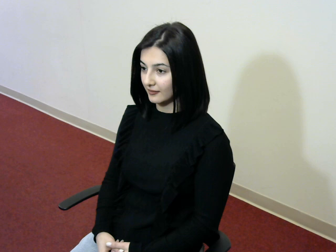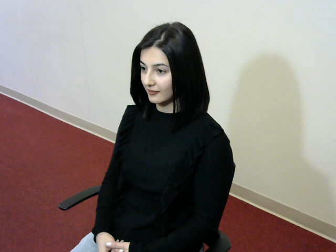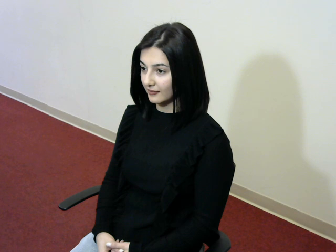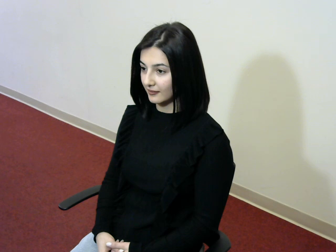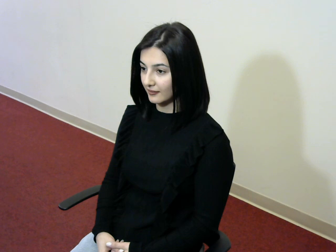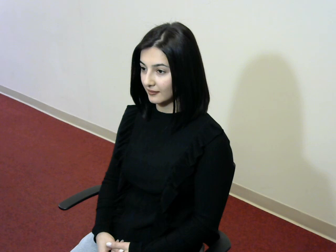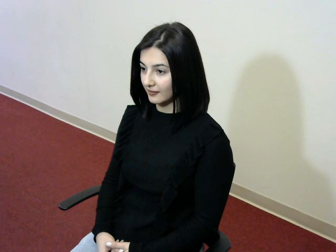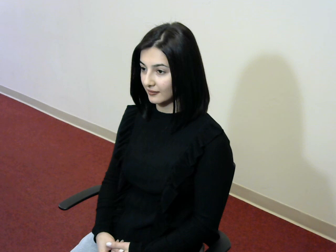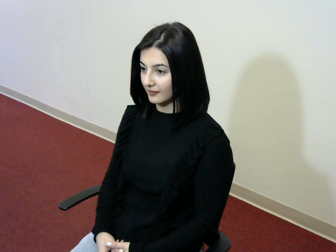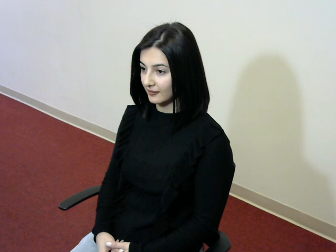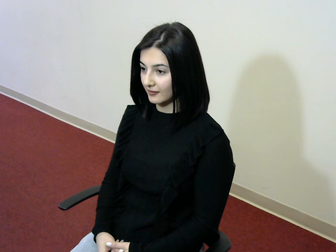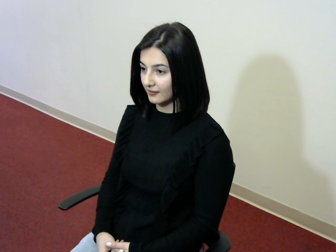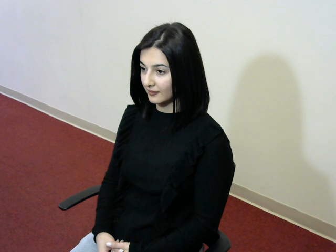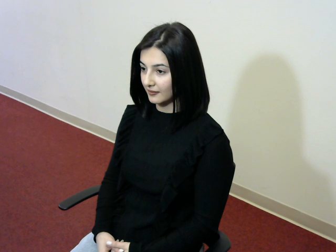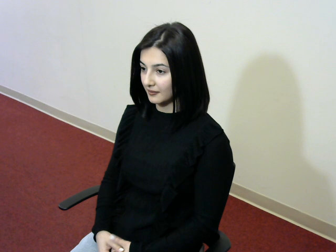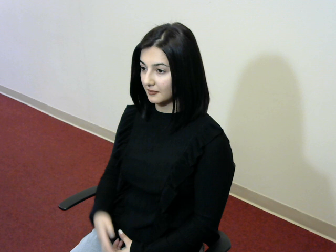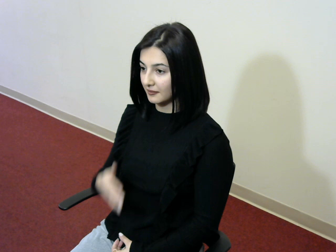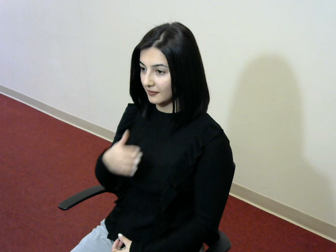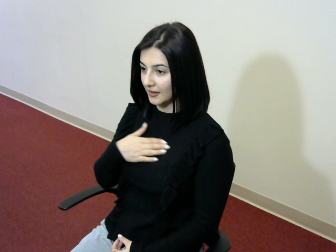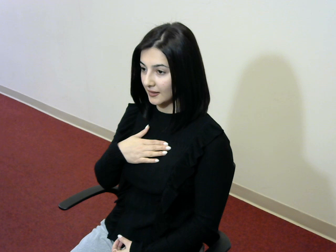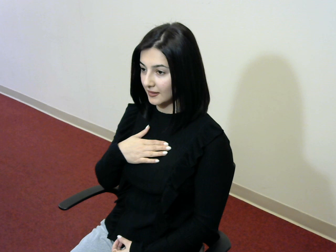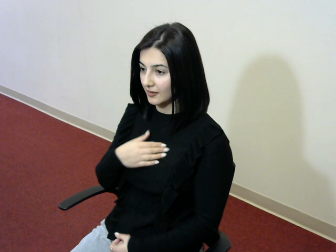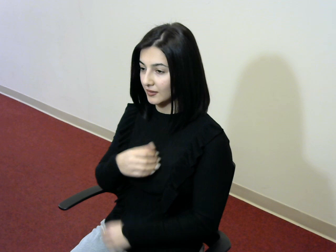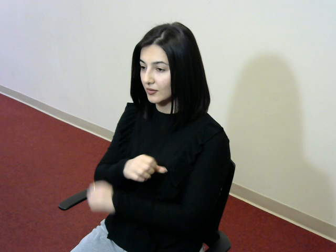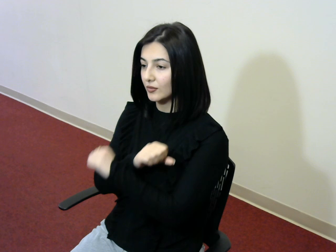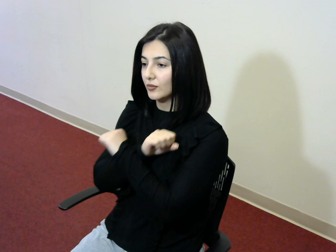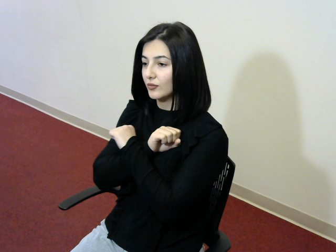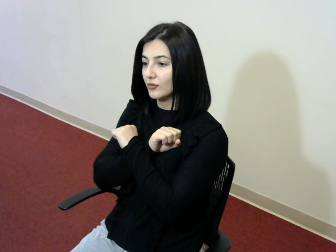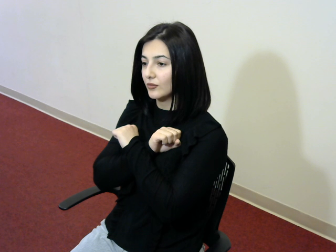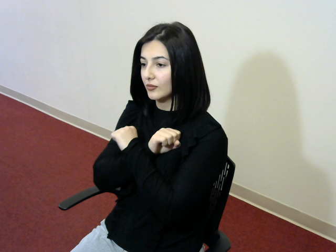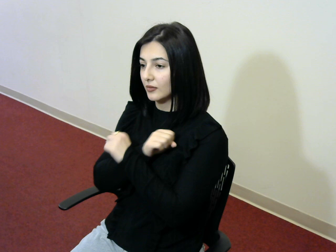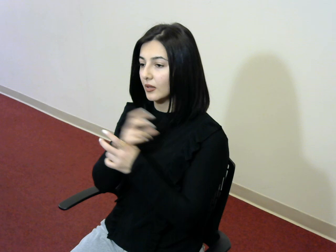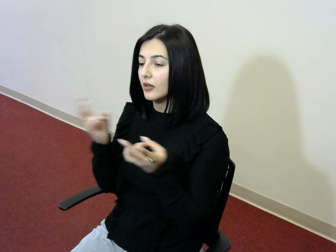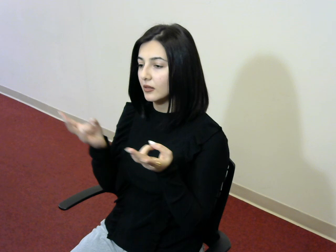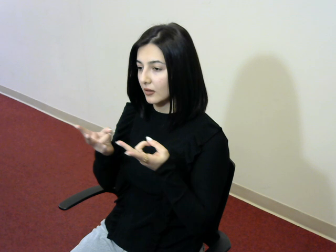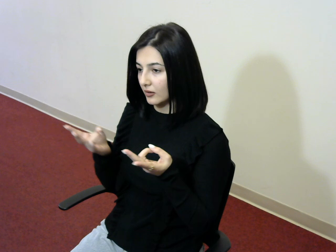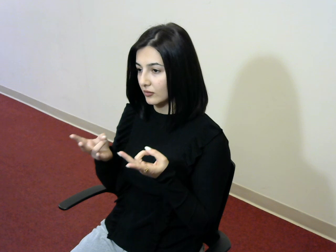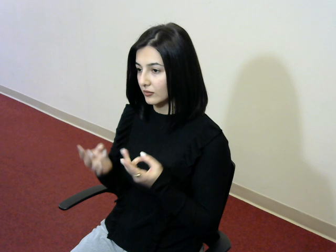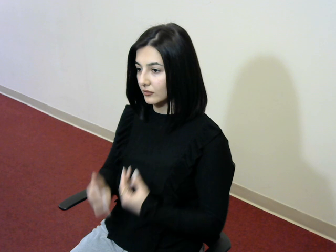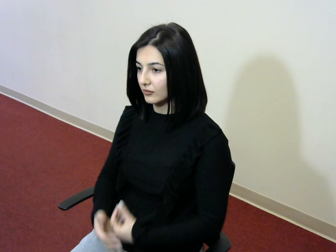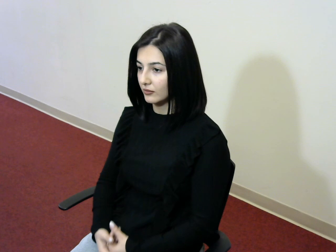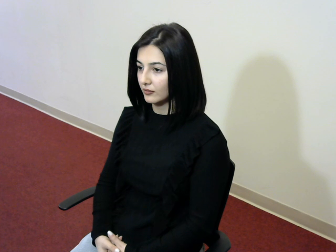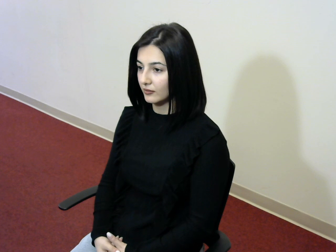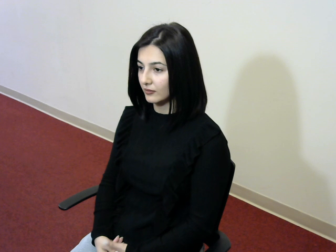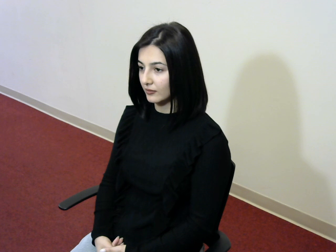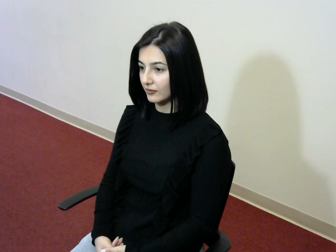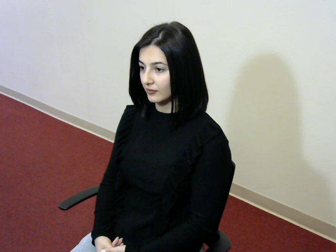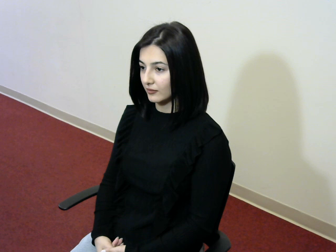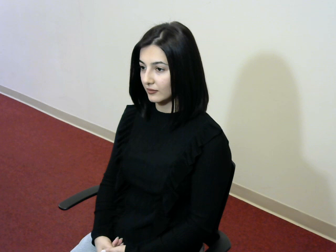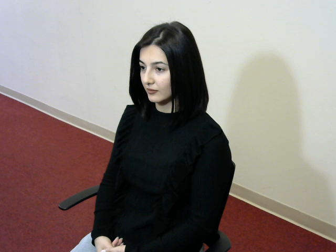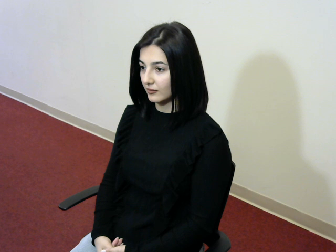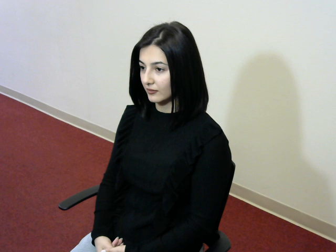Mənə istirahət etmək lazımdır